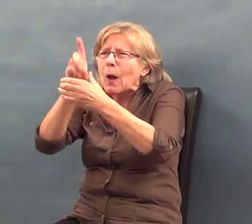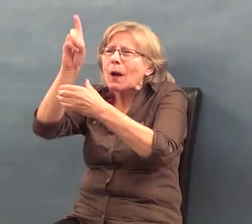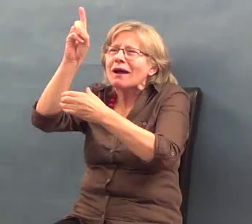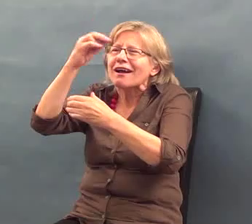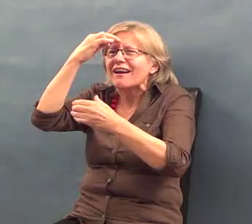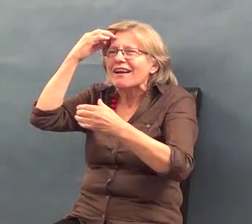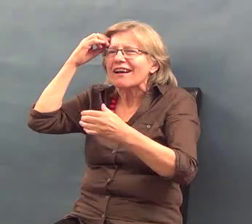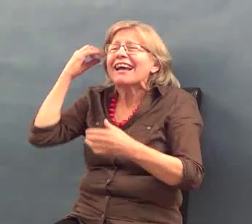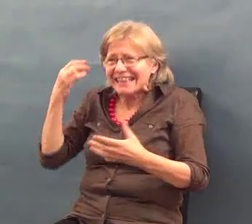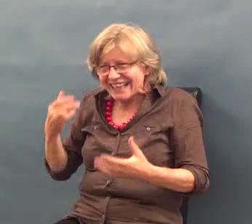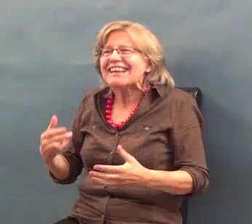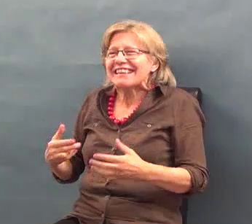Tak.